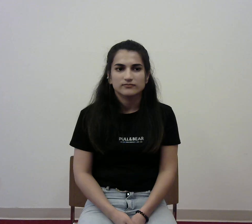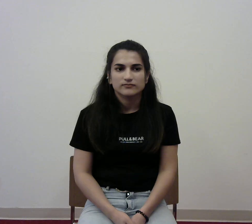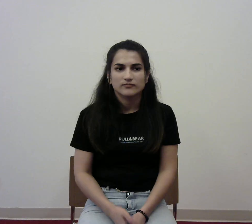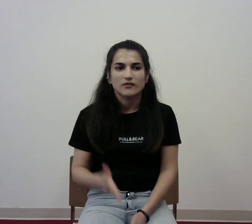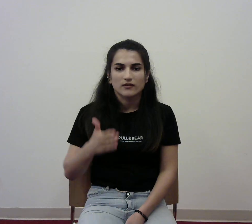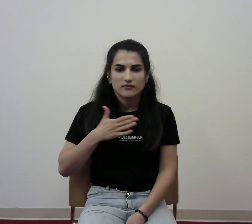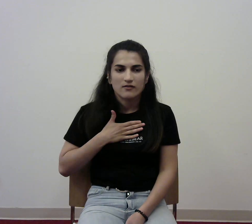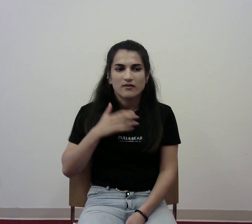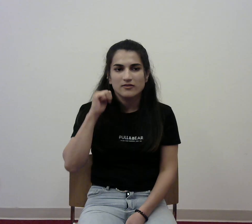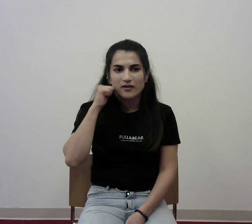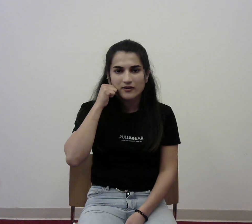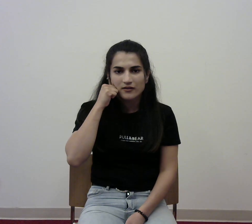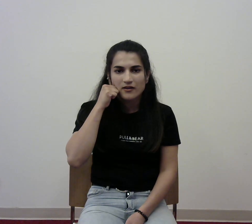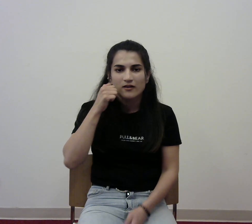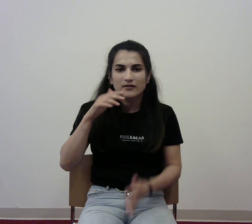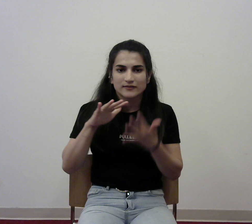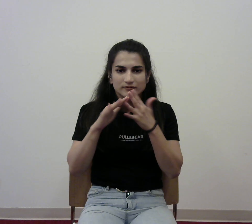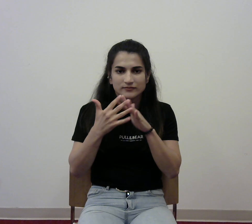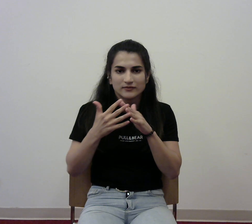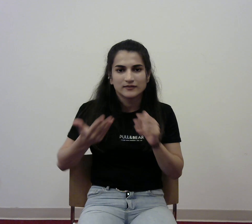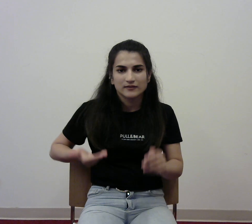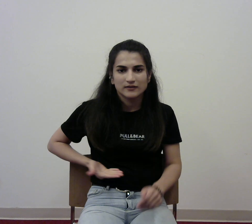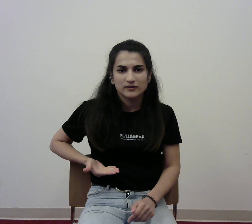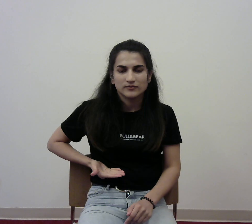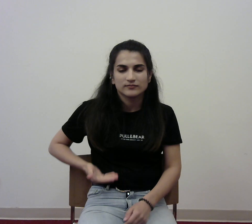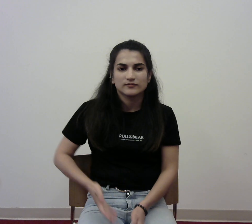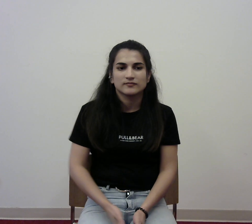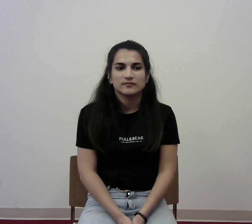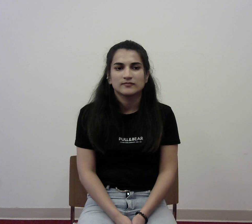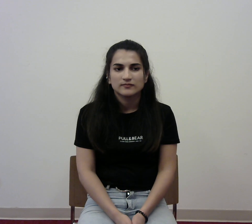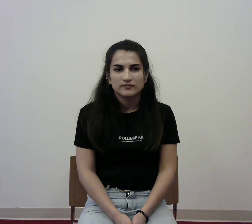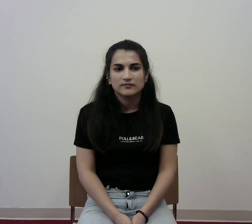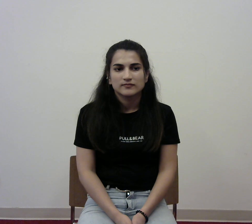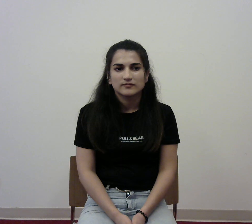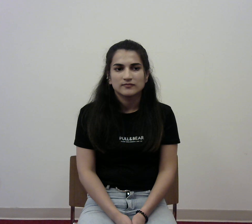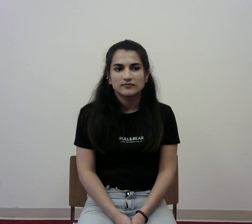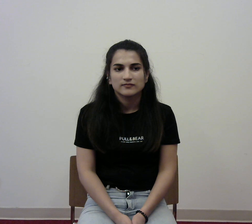Mənim nənəm kənddə yaşayır